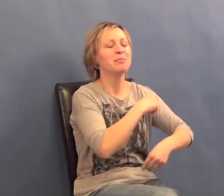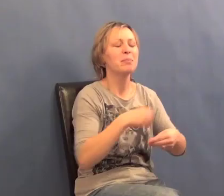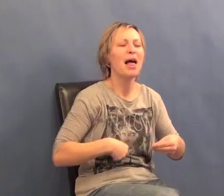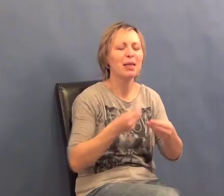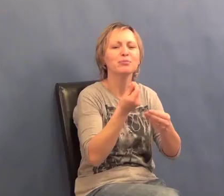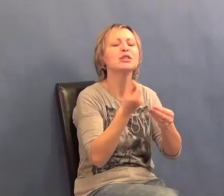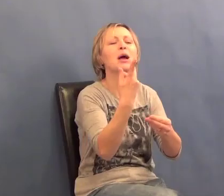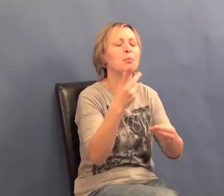Pani pyta ile to kosztuje.